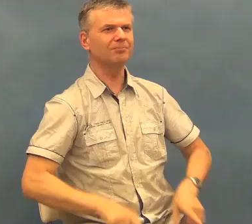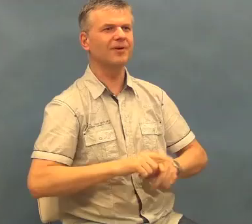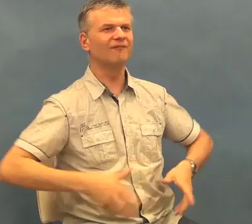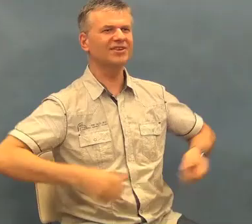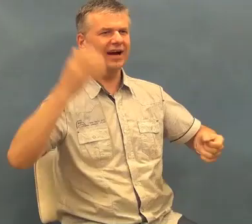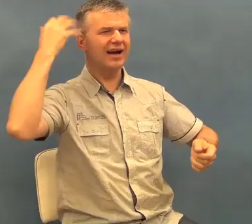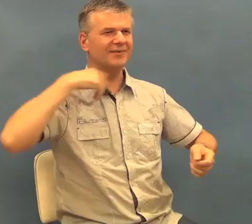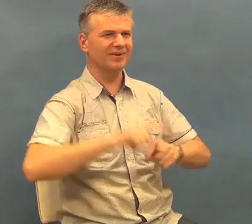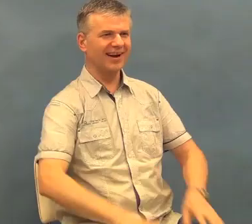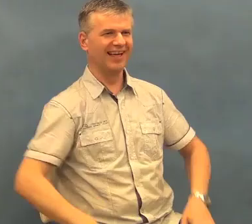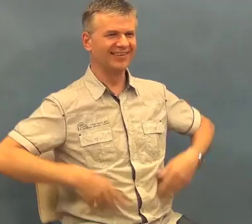Takie, jakich używano dawniej.